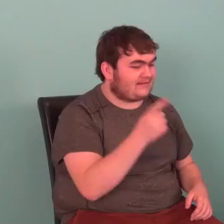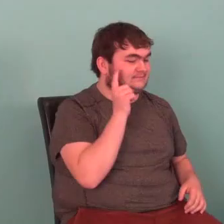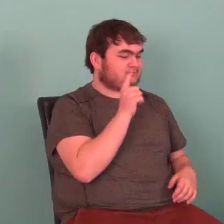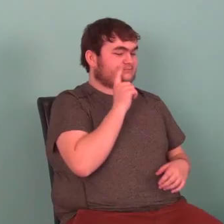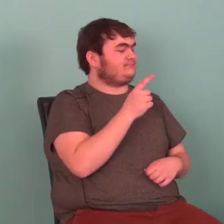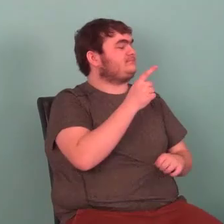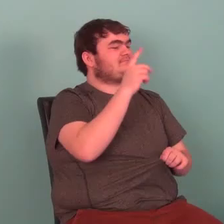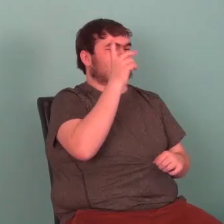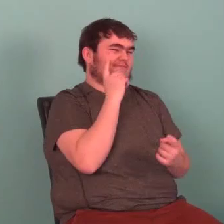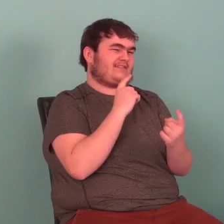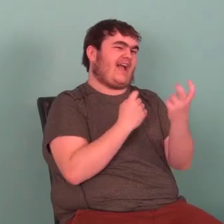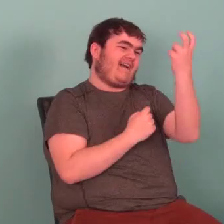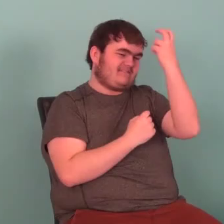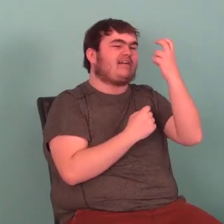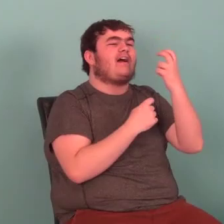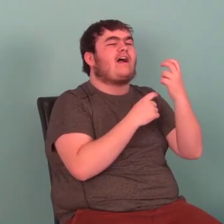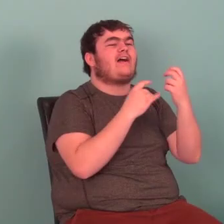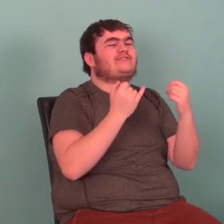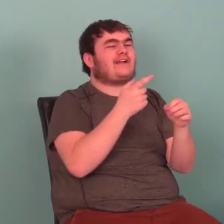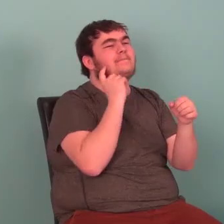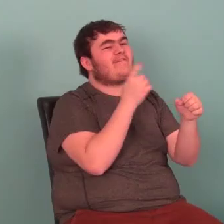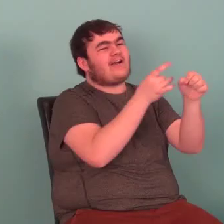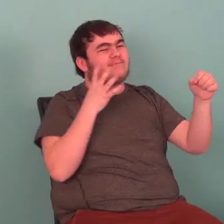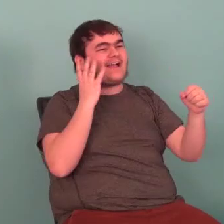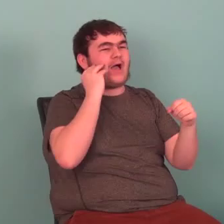Mężczyzna wysoki i dziecko, które bawi się łukiem.